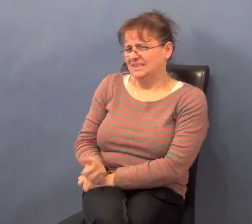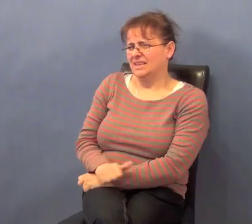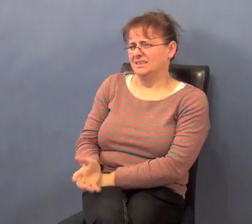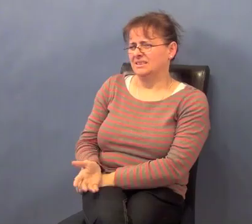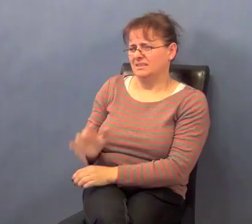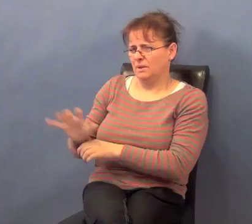Tak, jest!